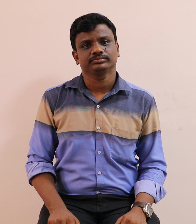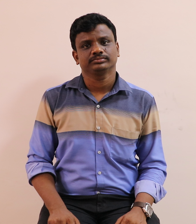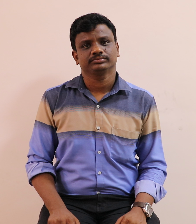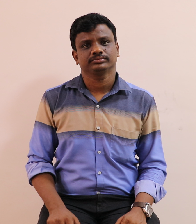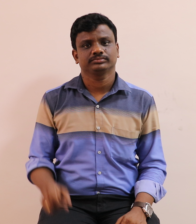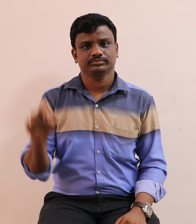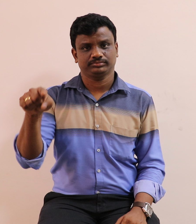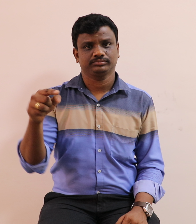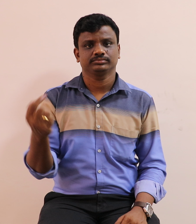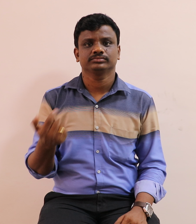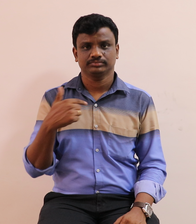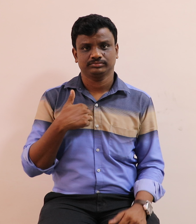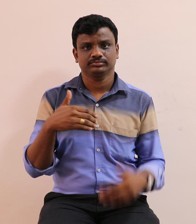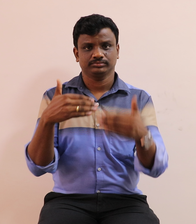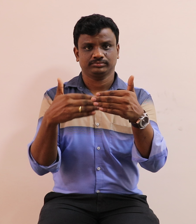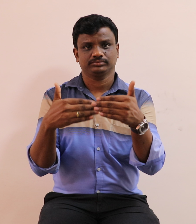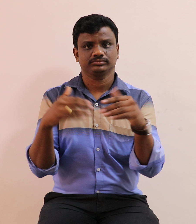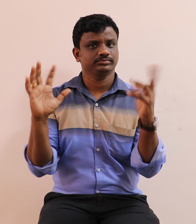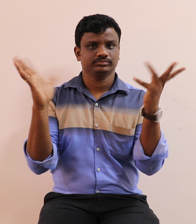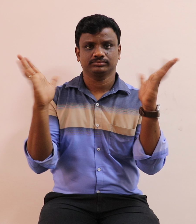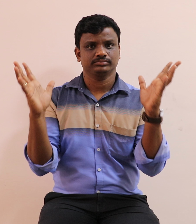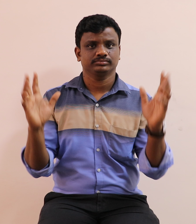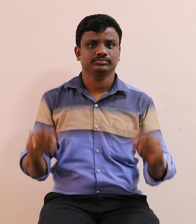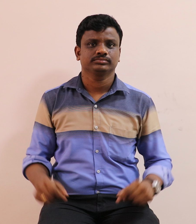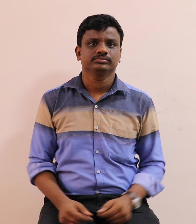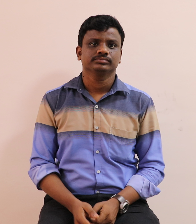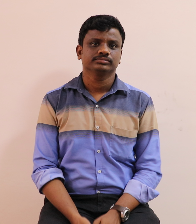i do not agree